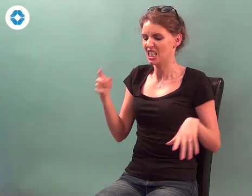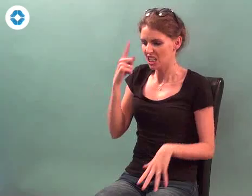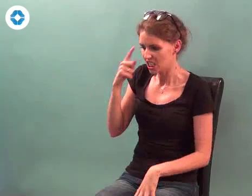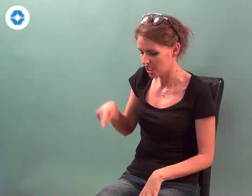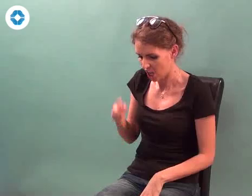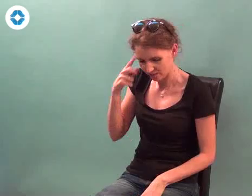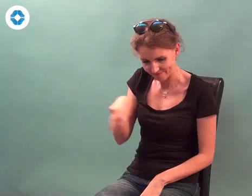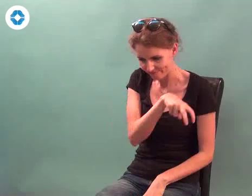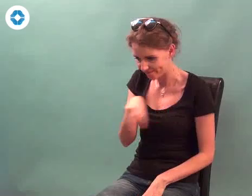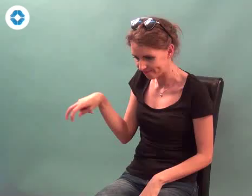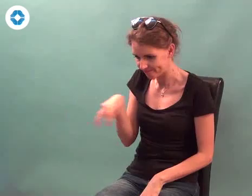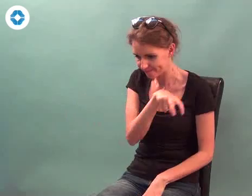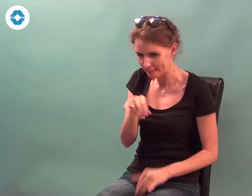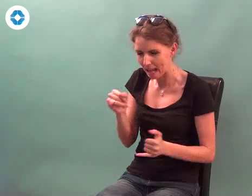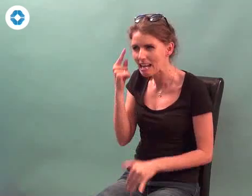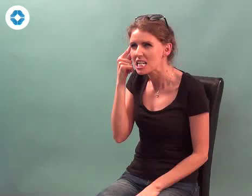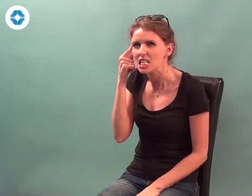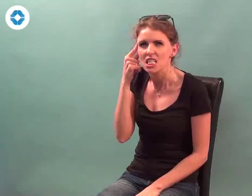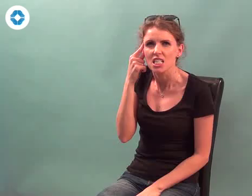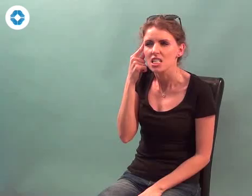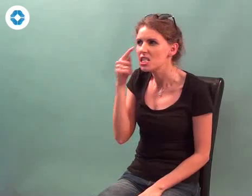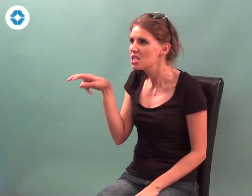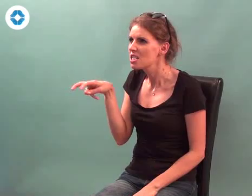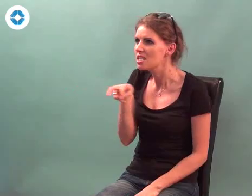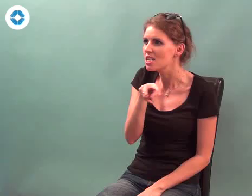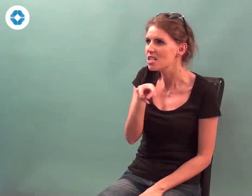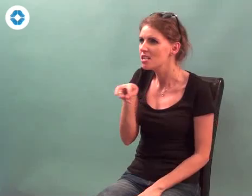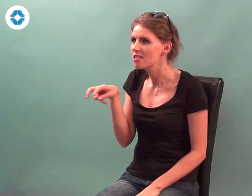Chodzi tam i z powrotem i myśli.